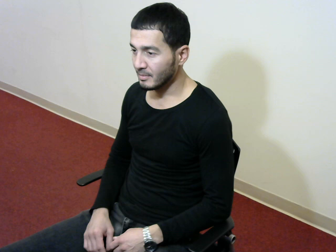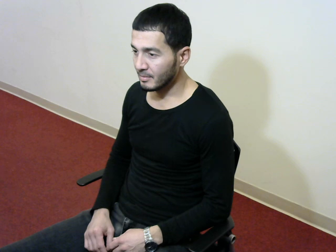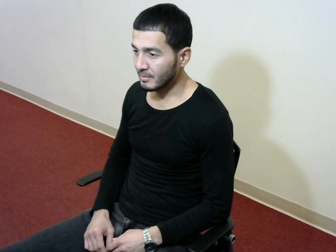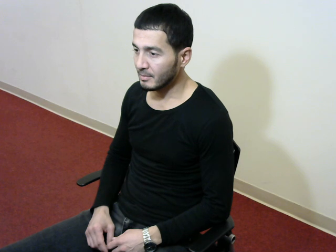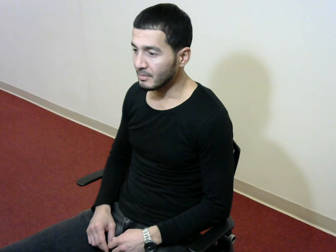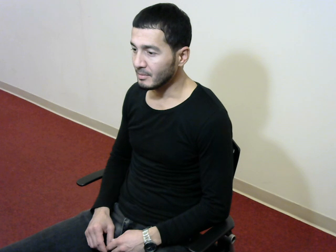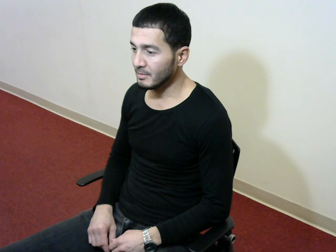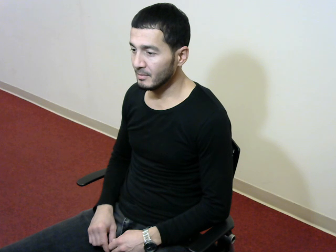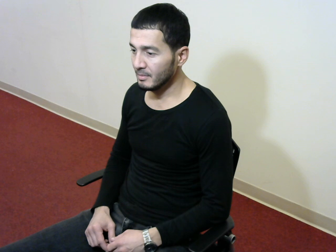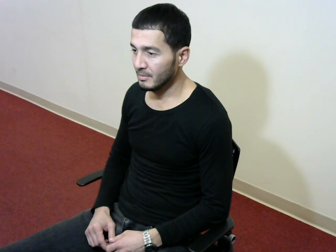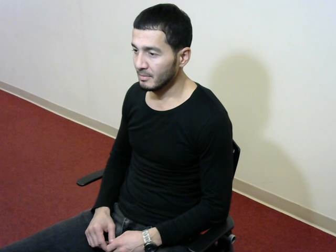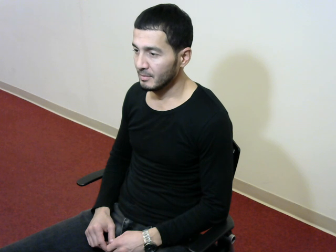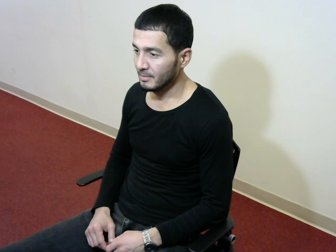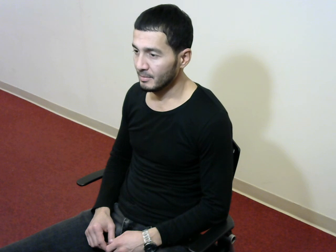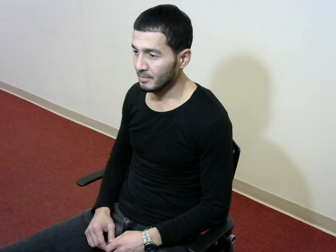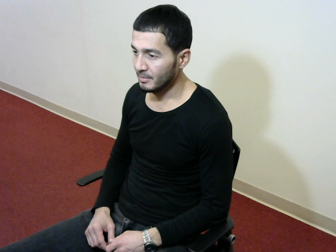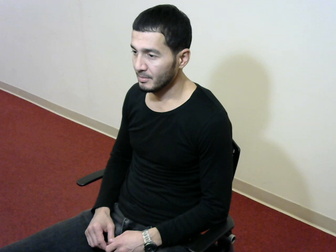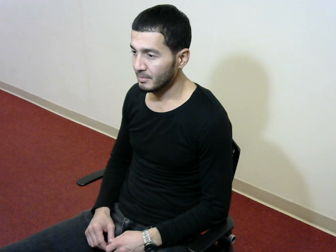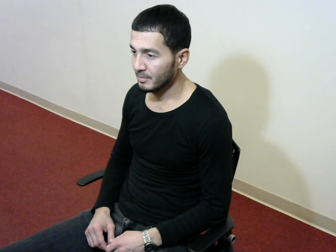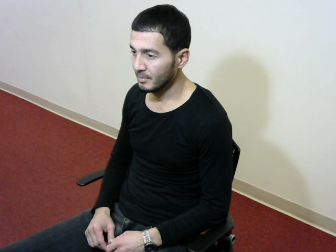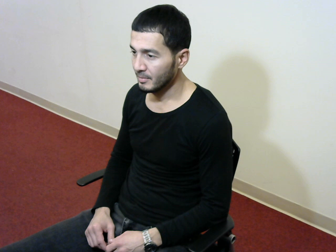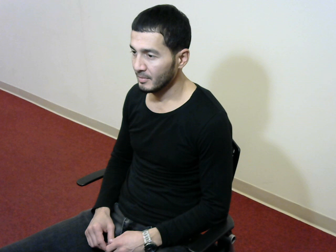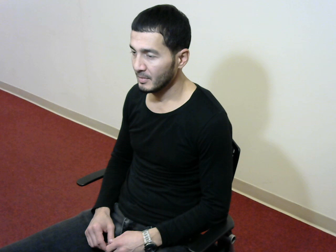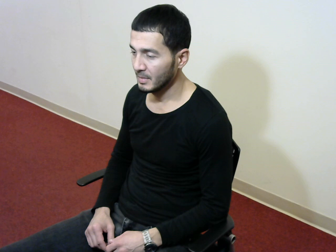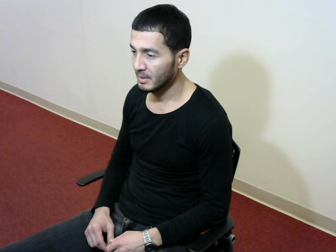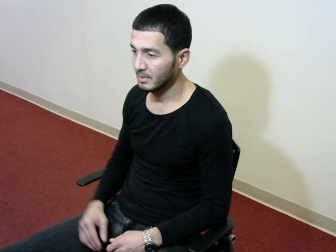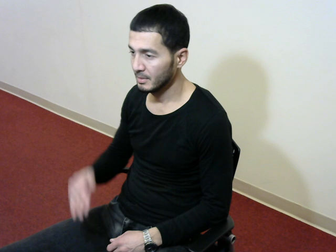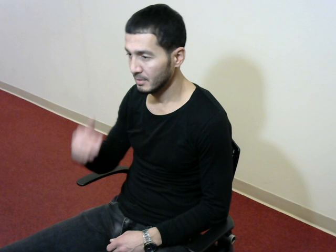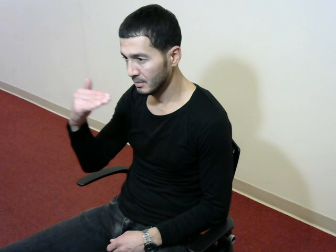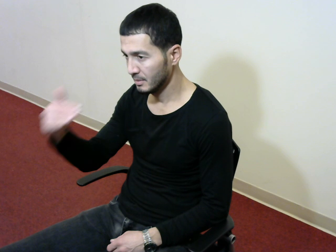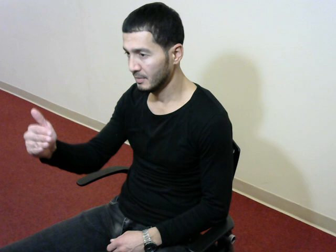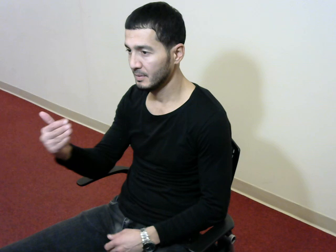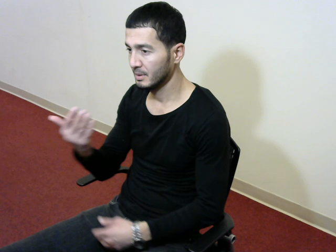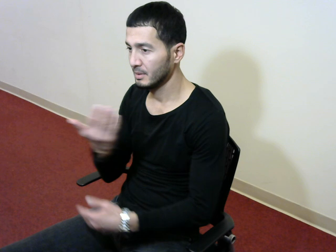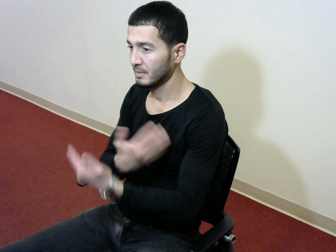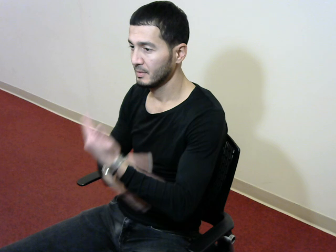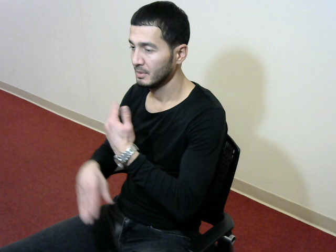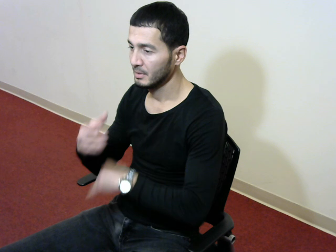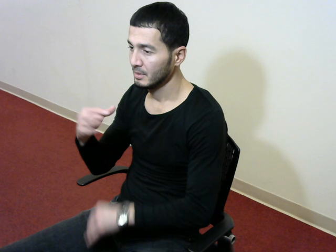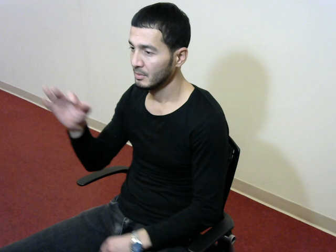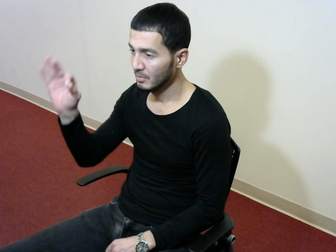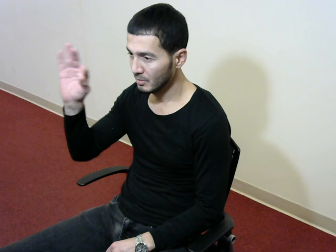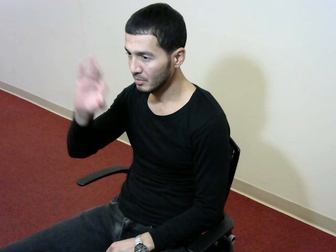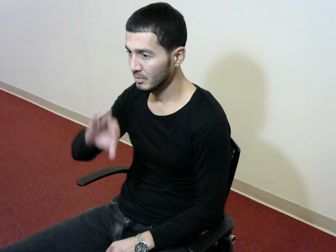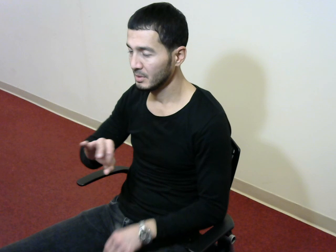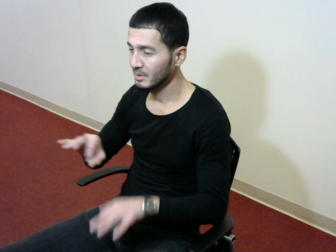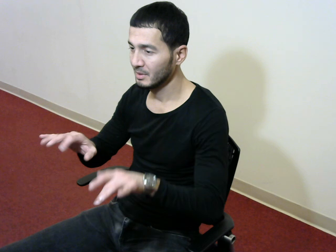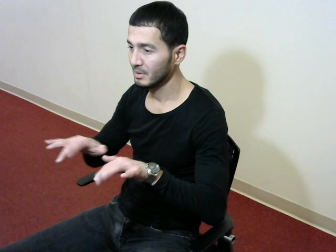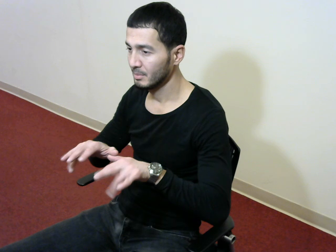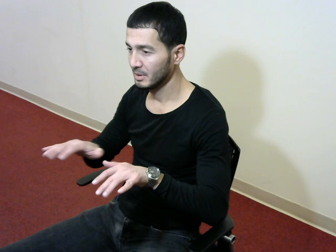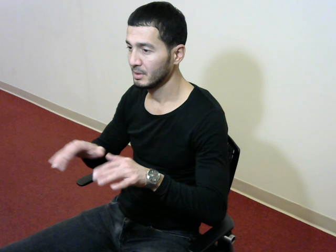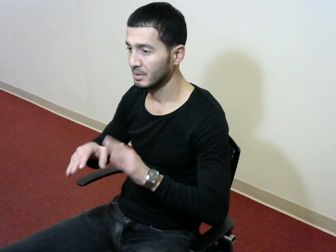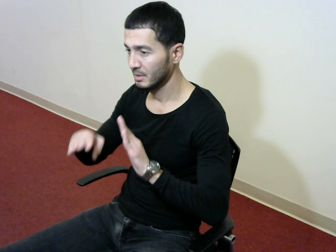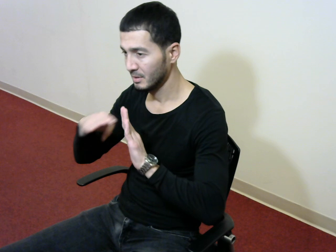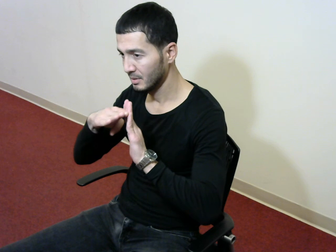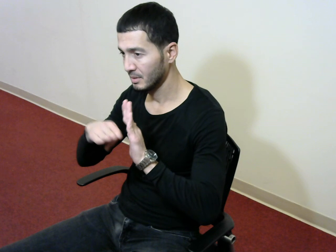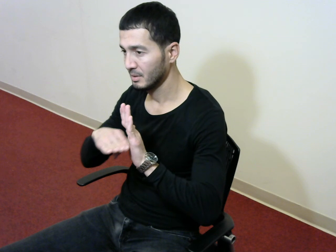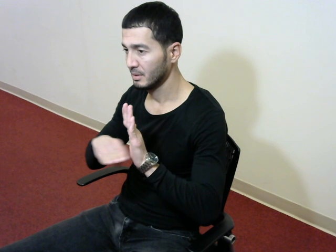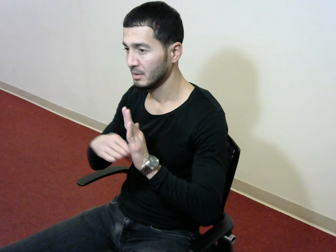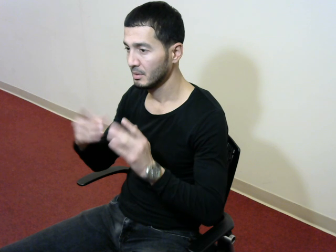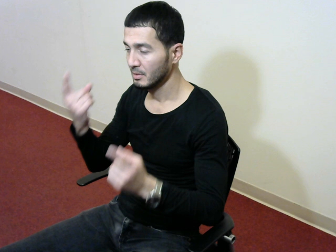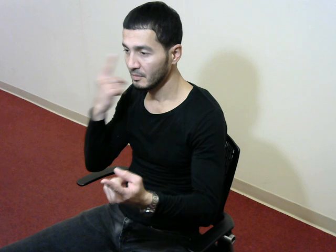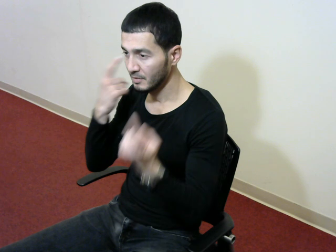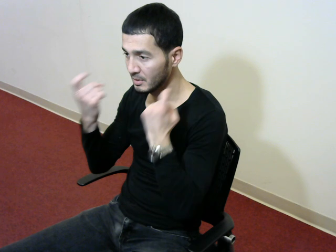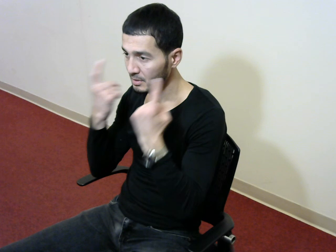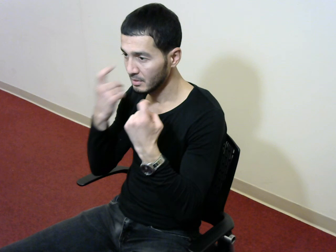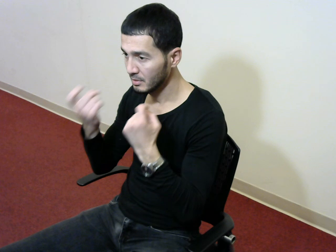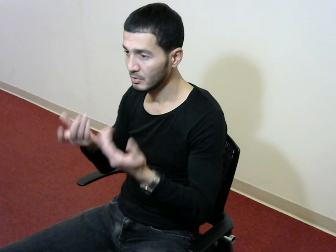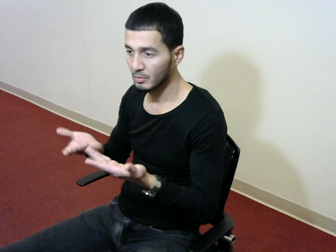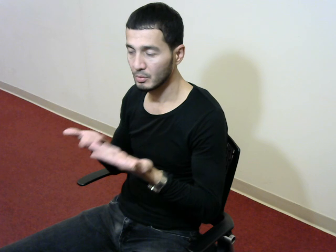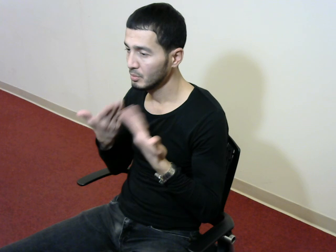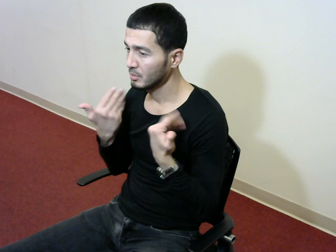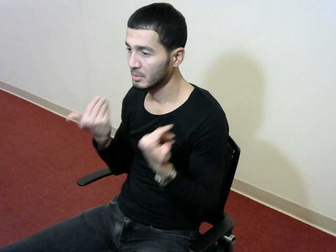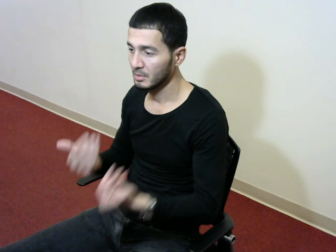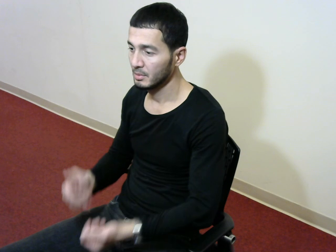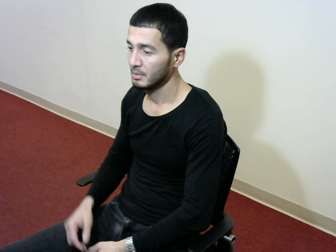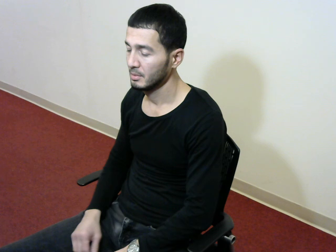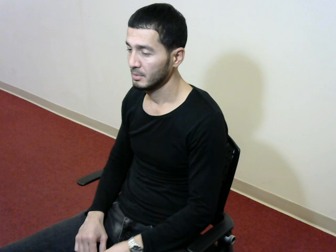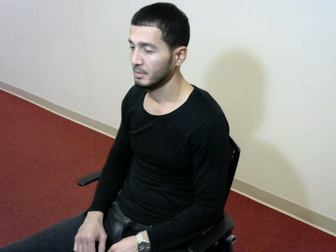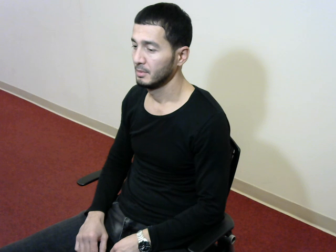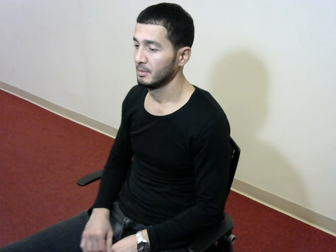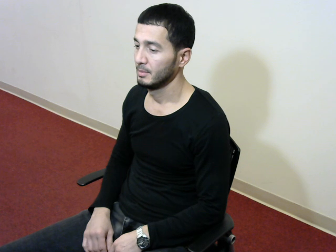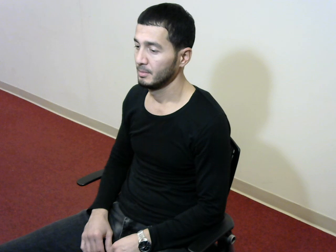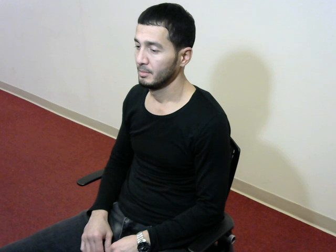Sizin əlilliyiniz haqqınızda sistemdə məlumat yoxdur